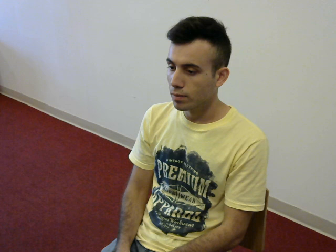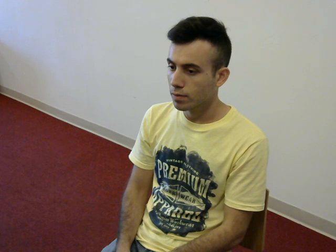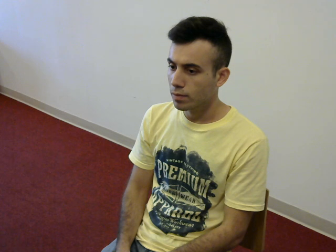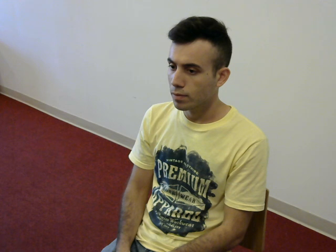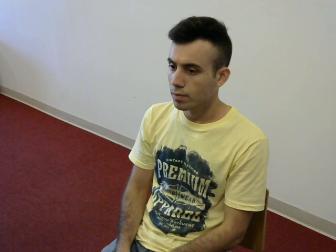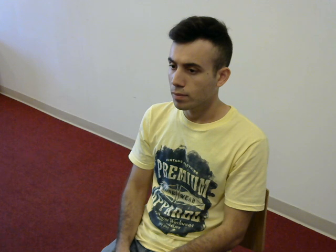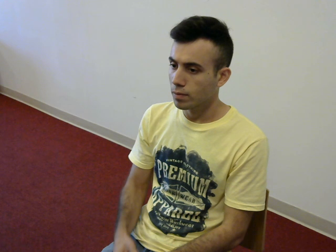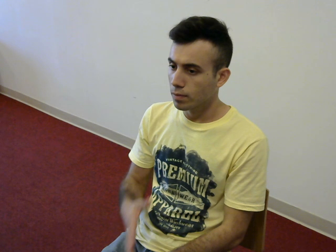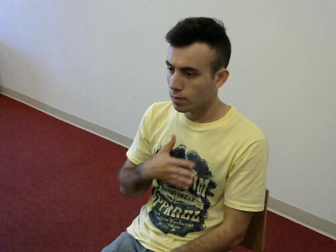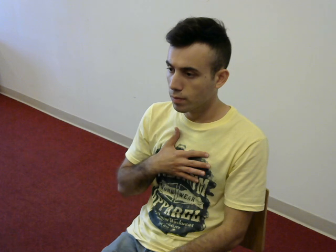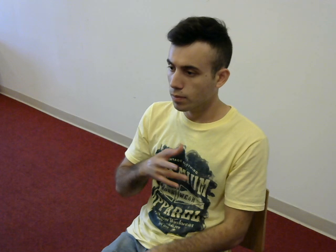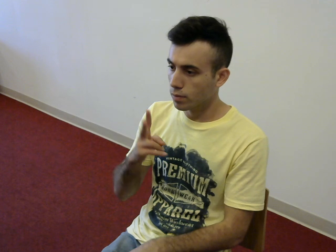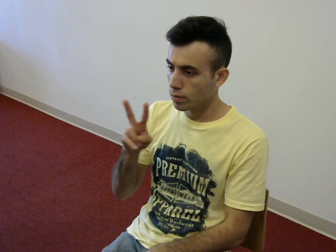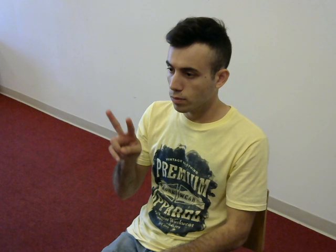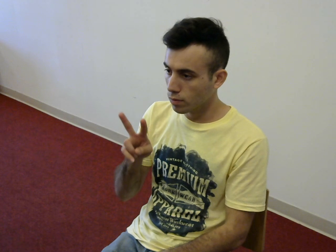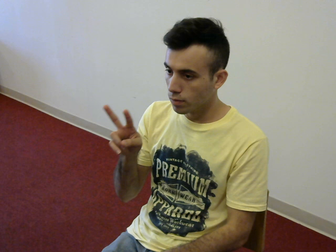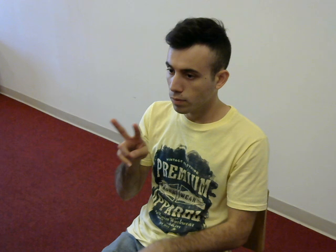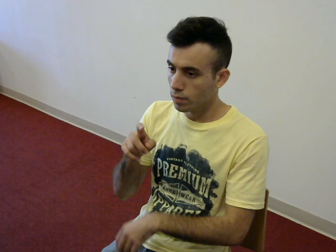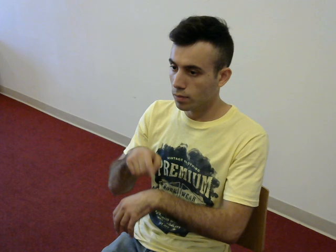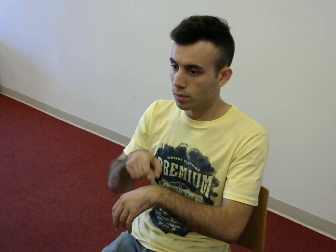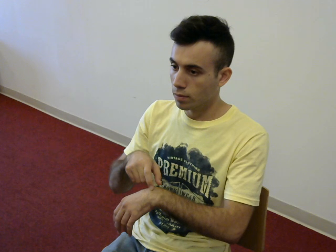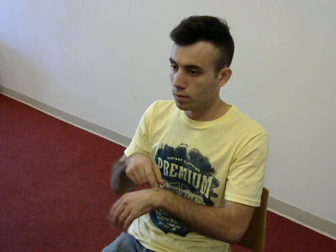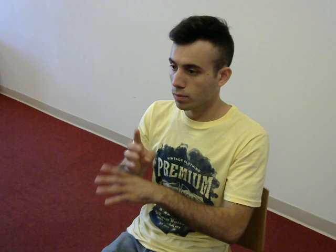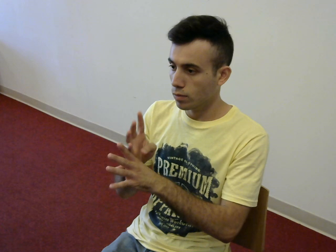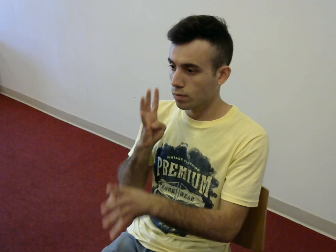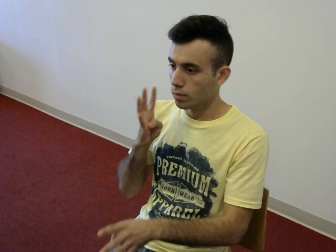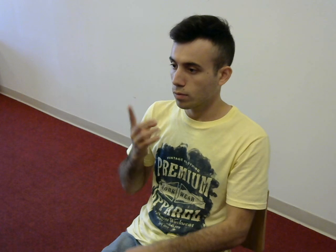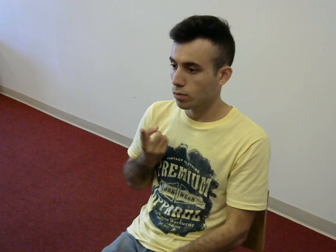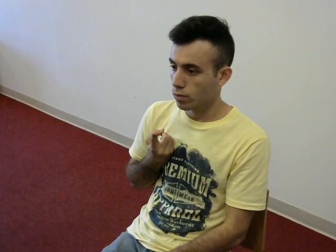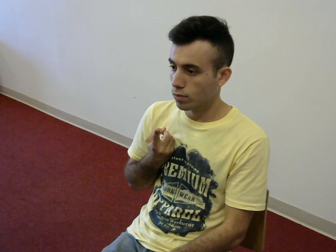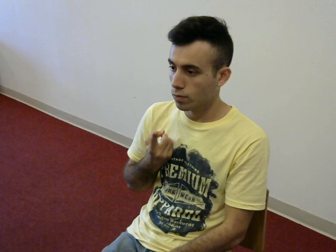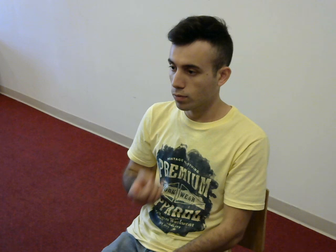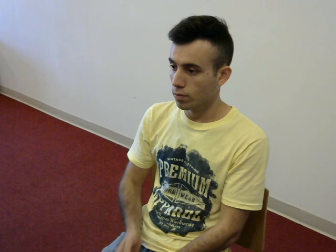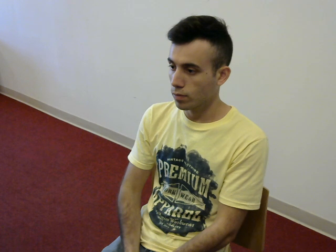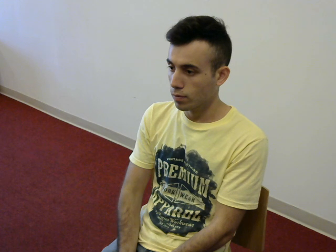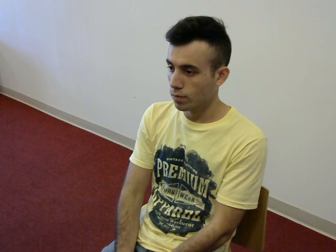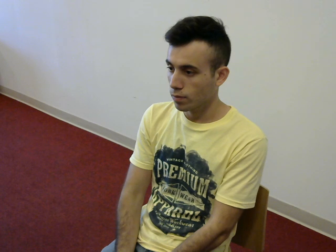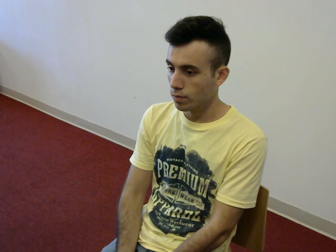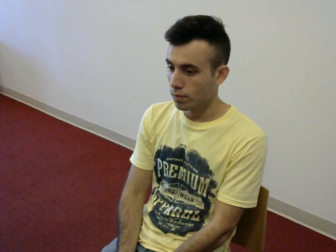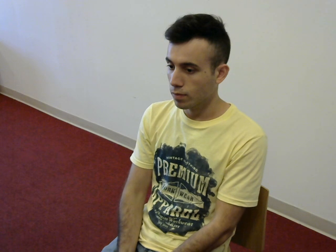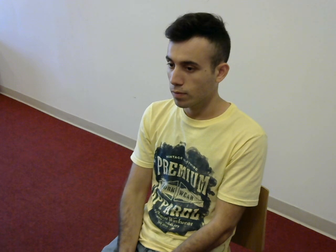Mən iki saatdır növbədə gözləyirəm